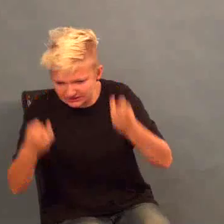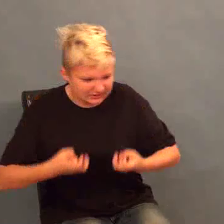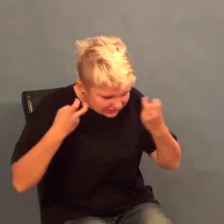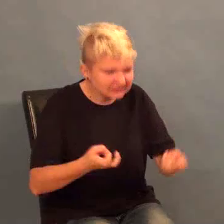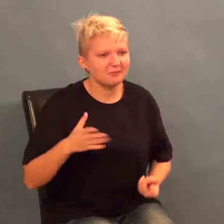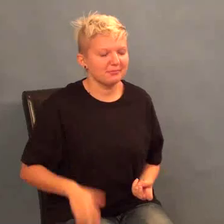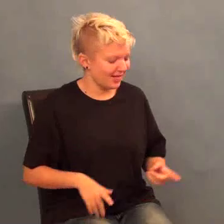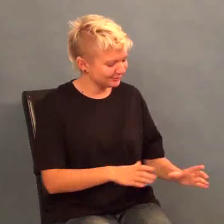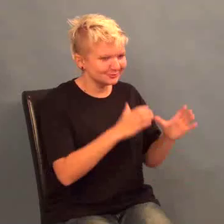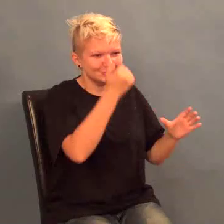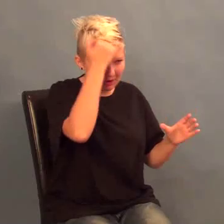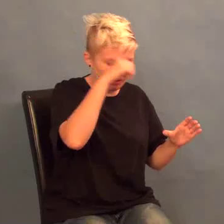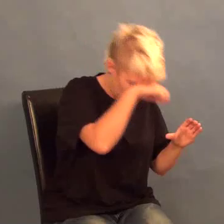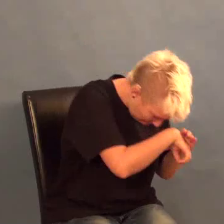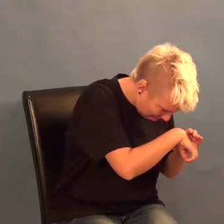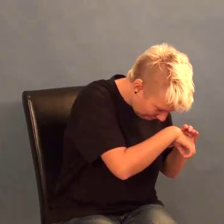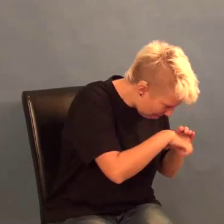Pies wsadził pysk do szklanego słoika.